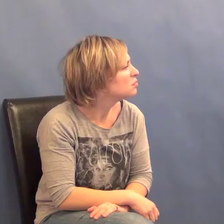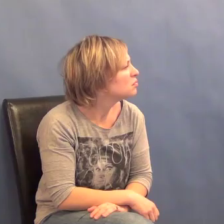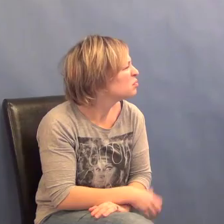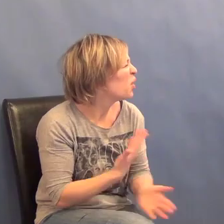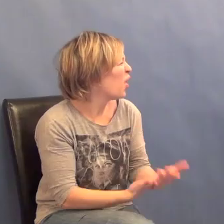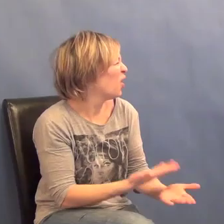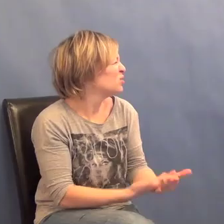Po co?!